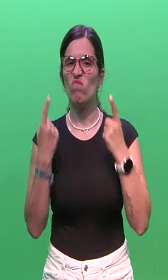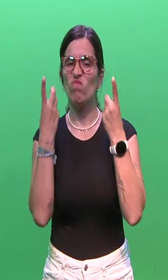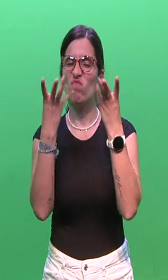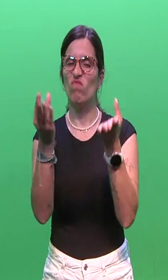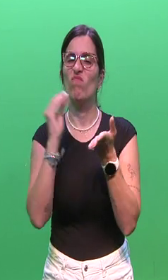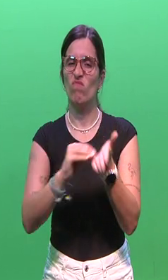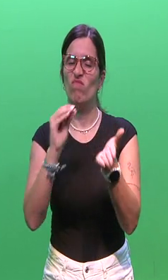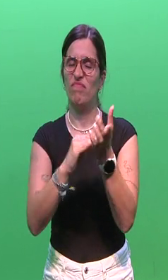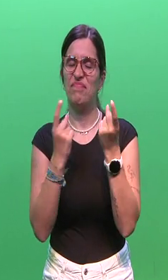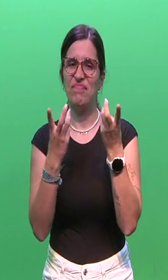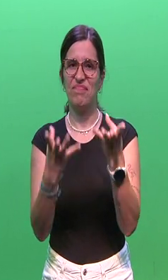Moltes vegades ja, moltes vegades.